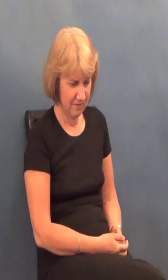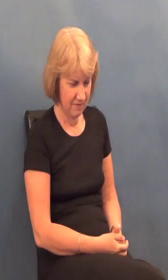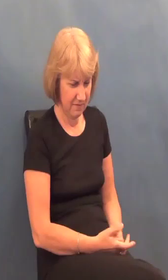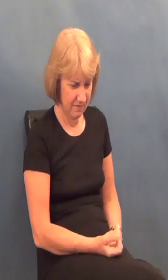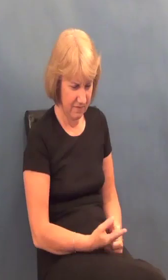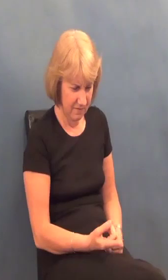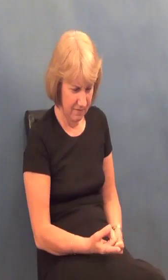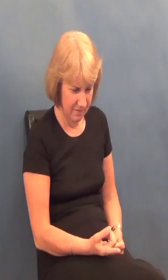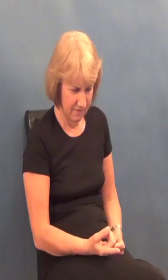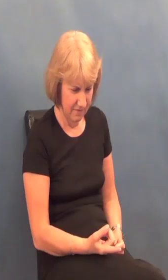Dziwne.